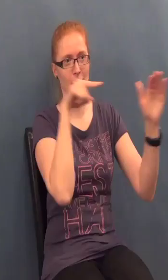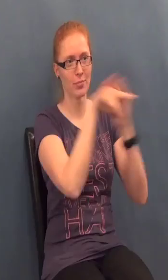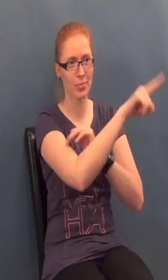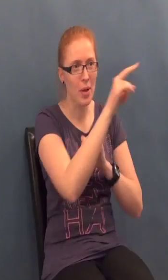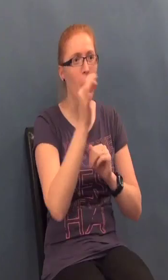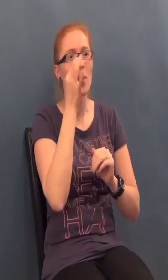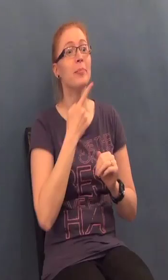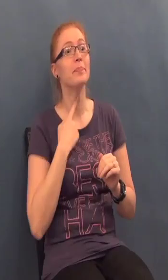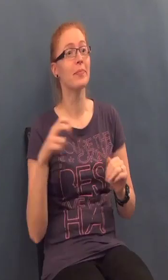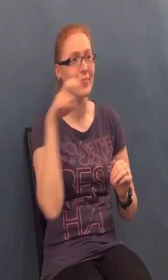Kot biegnie za nim do drugiego pokoju.